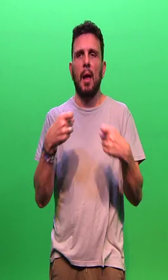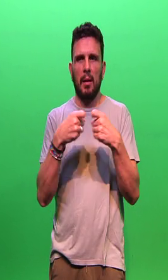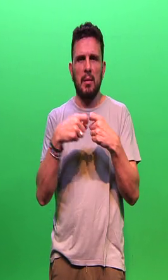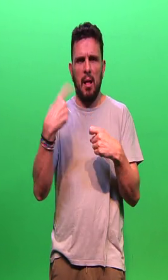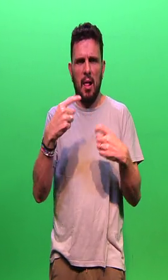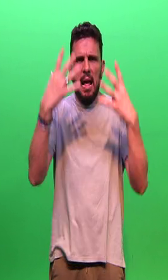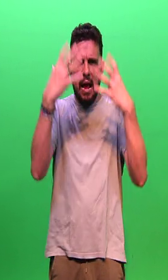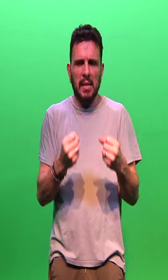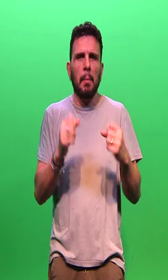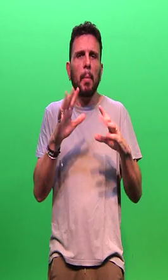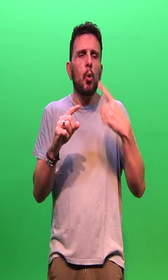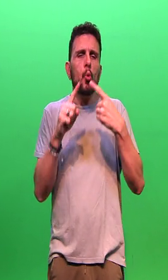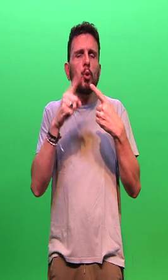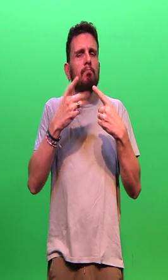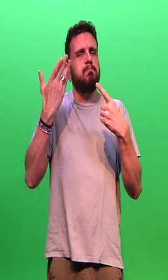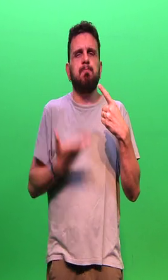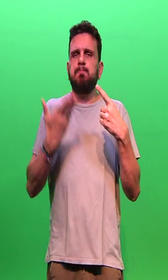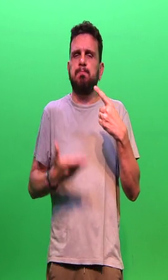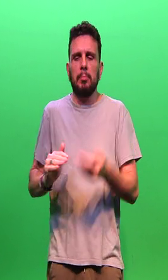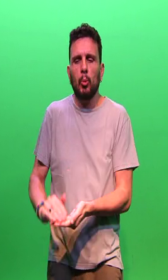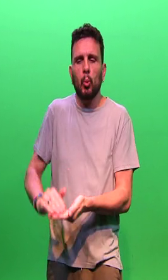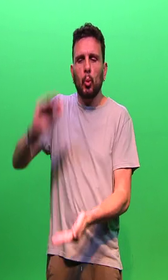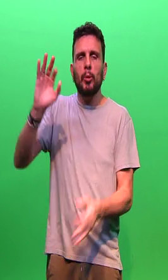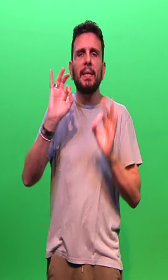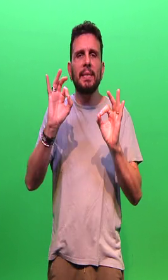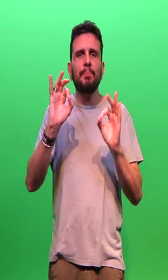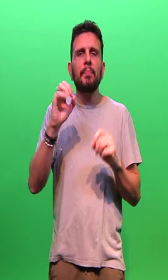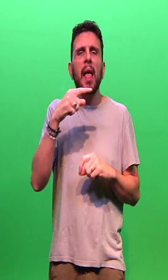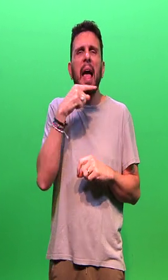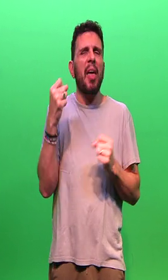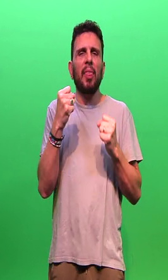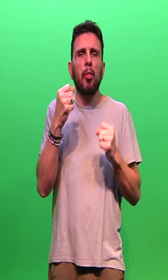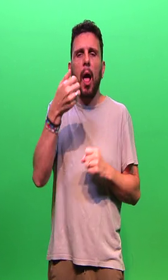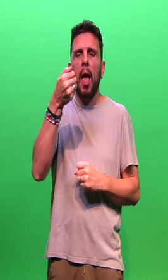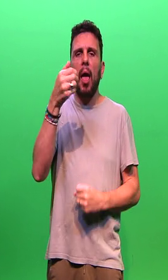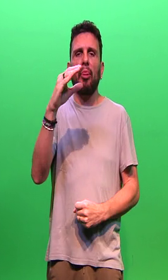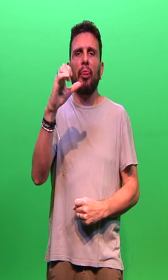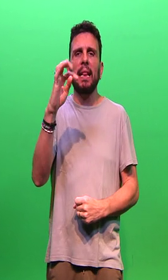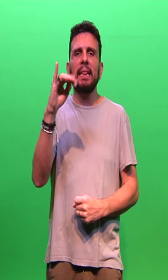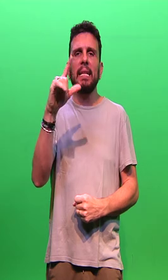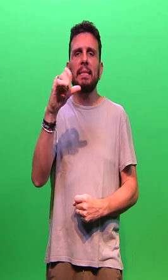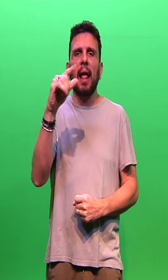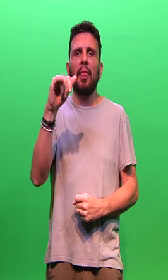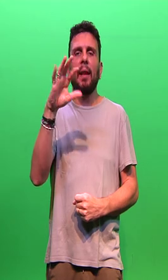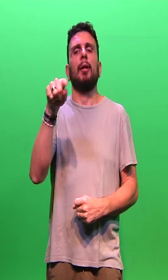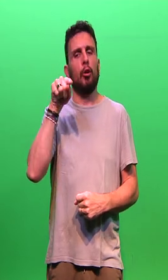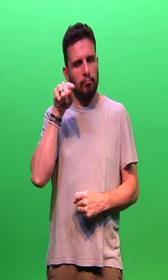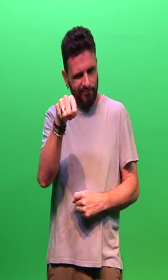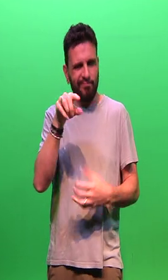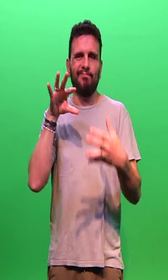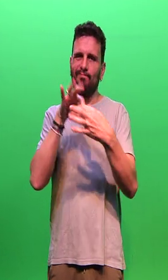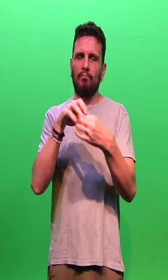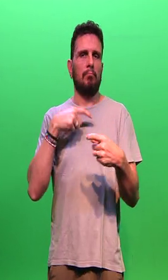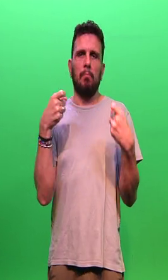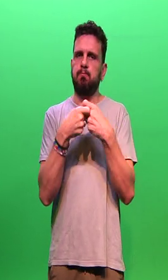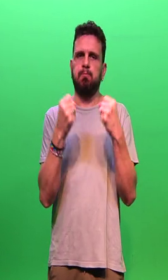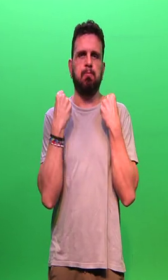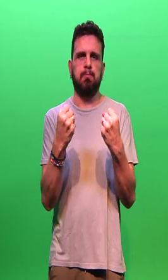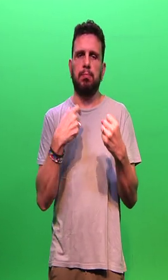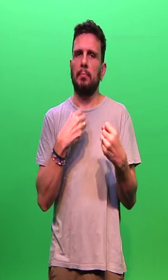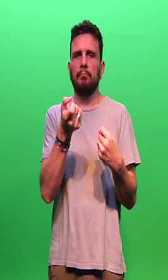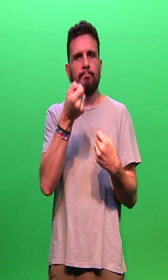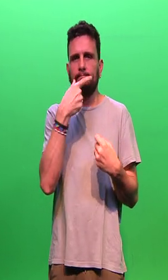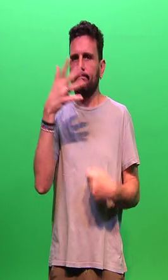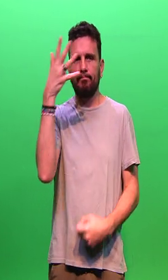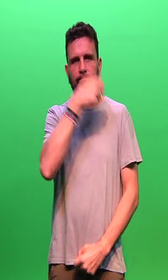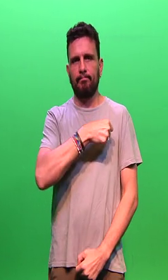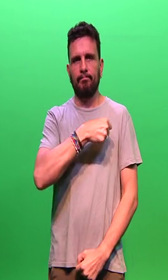Tinc moltíssimes al·lèrgies, però n'hi ha una més important que la tinc des que era petit, és a l'àcid acetilsalicílic. Doncs tinc una al·lèrgia molt forta i no puc prendre pastilles.